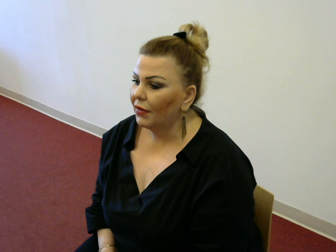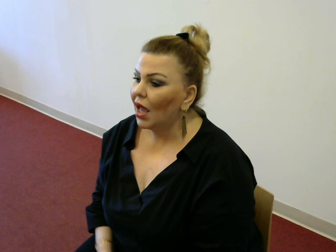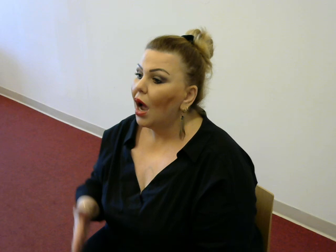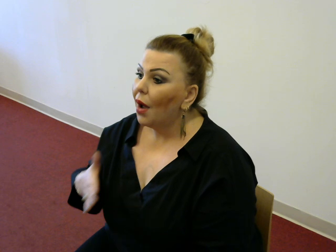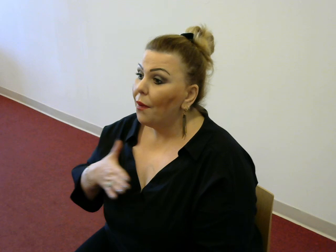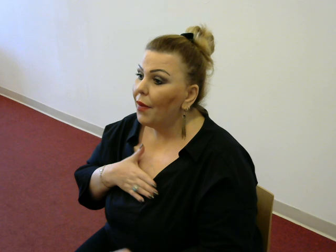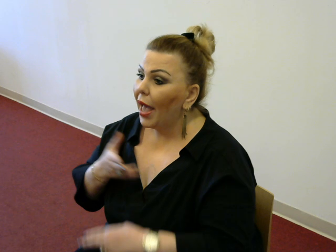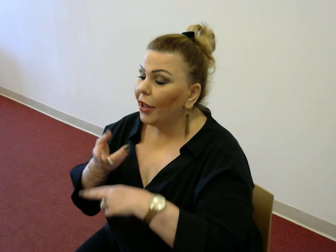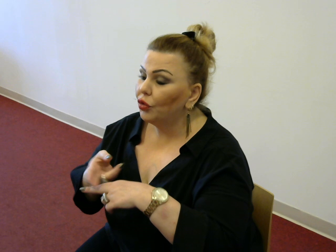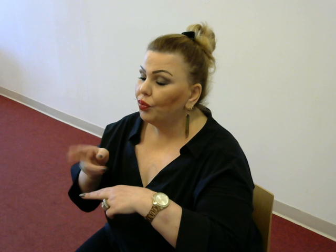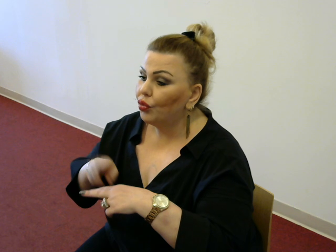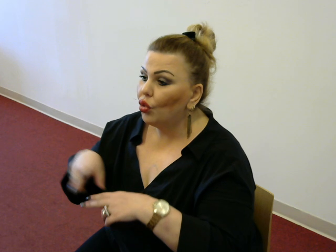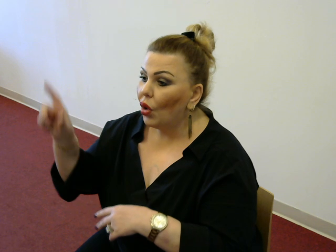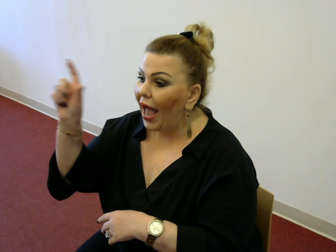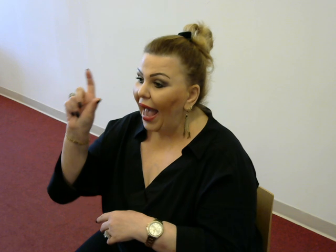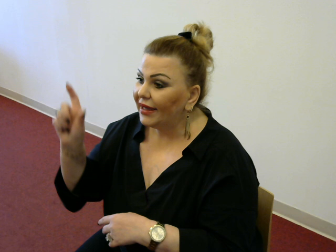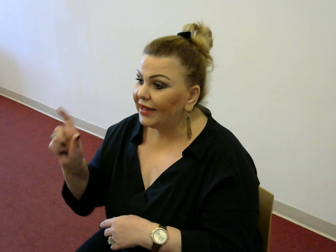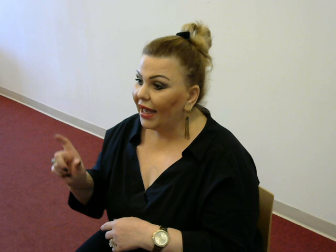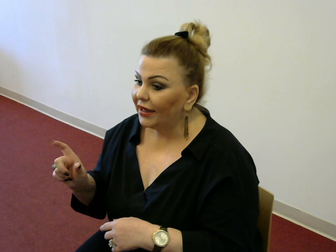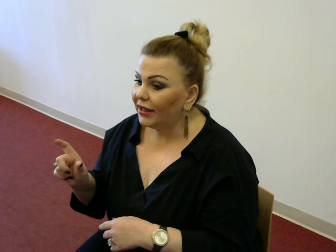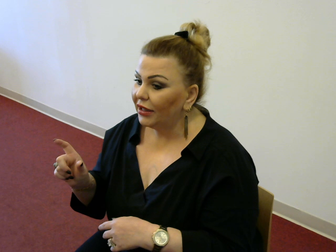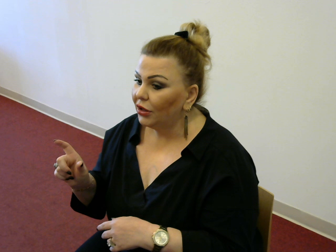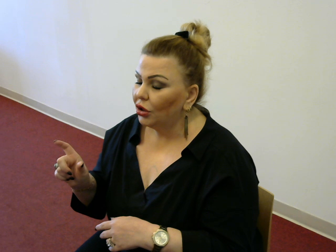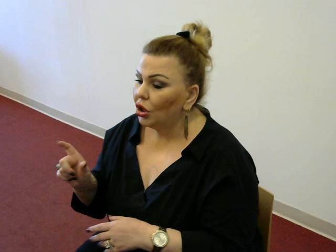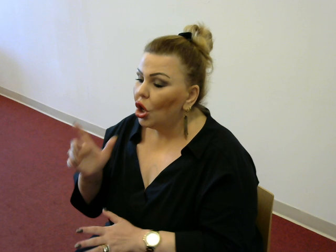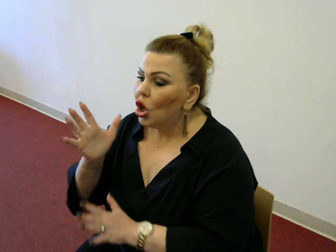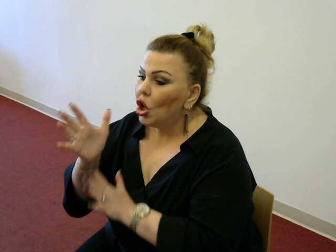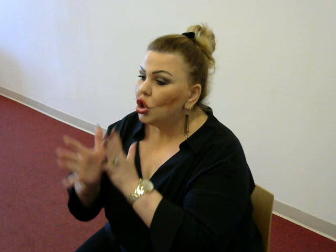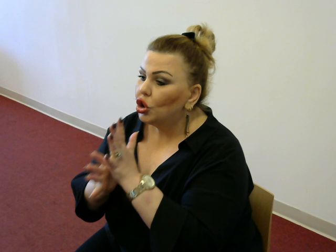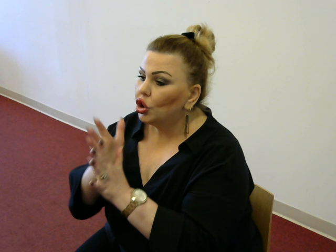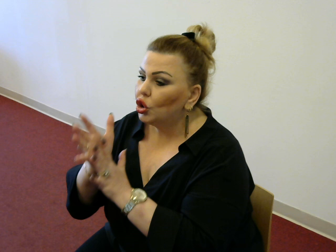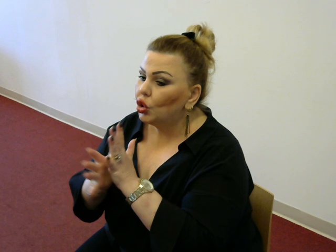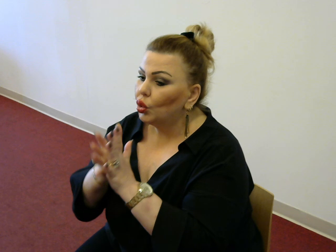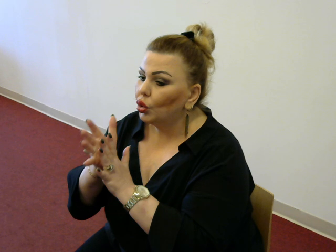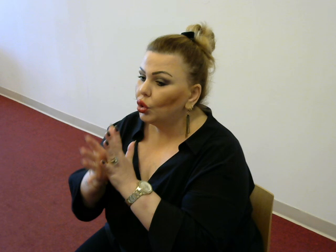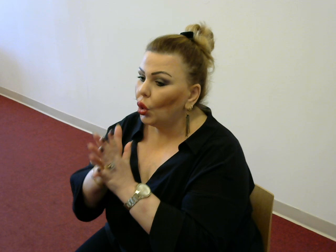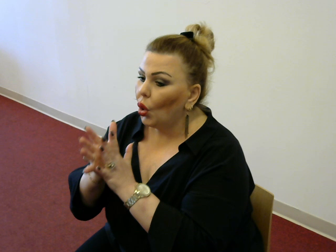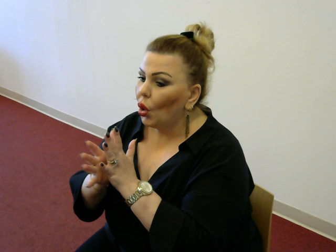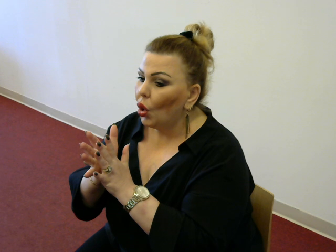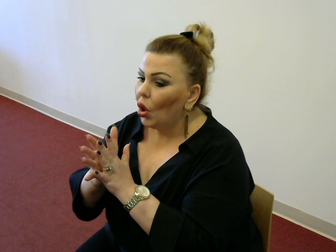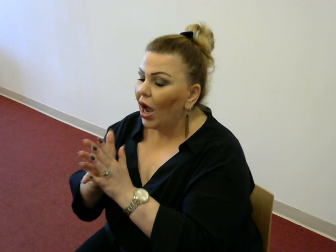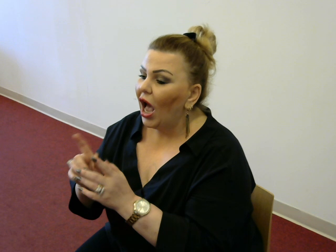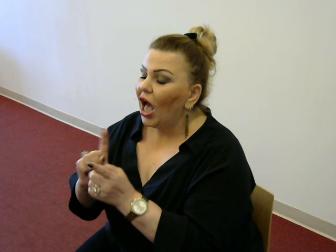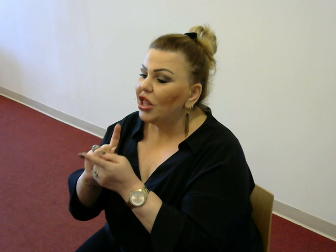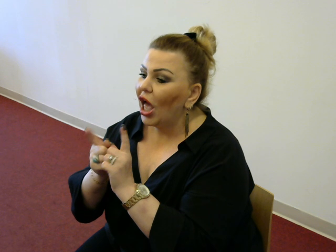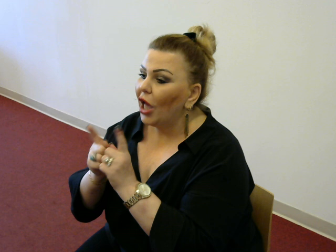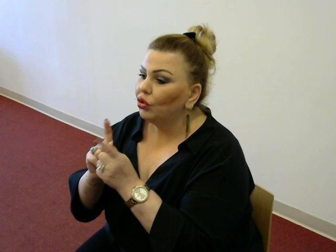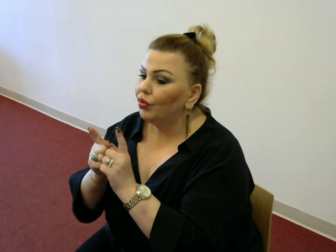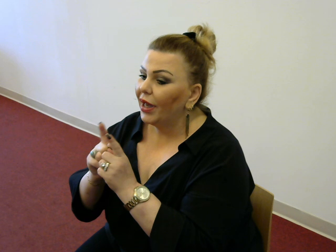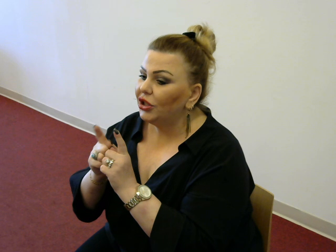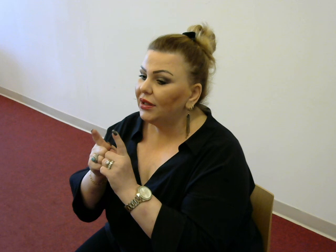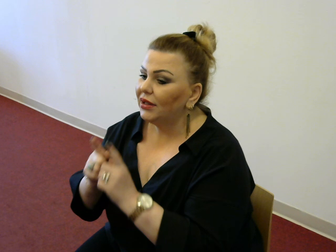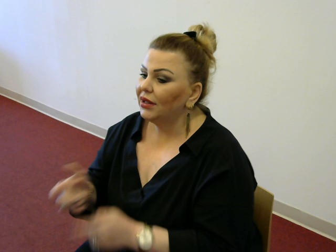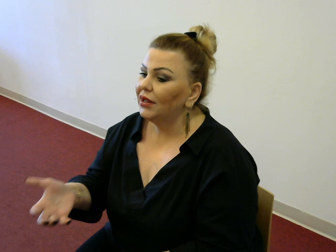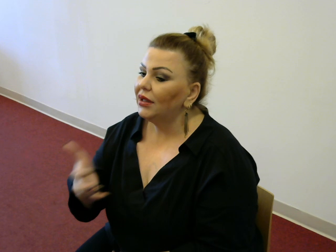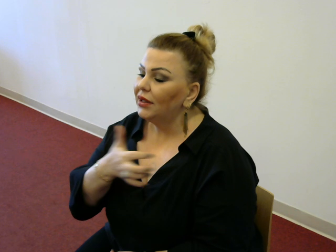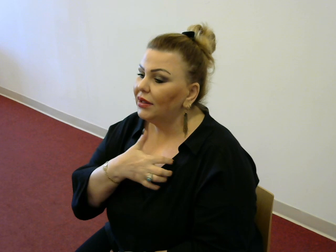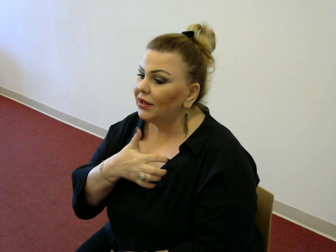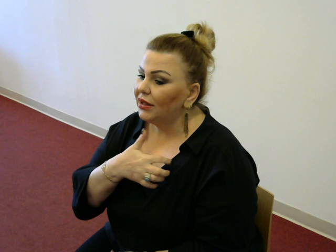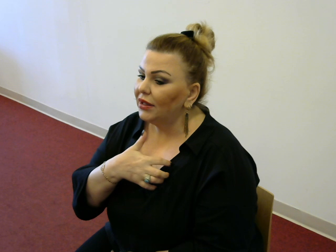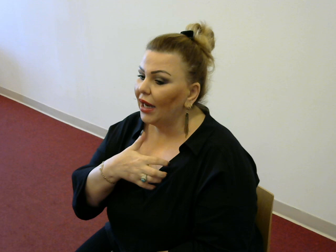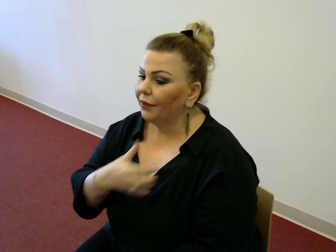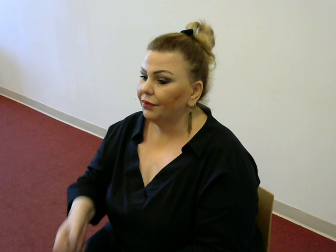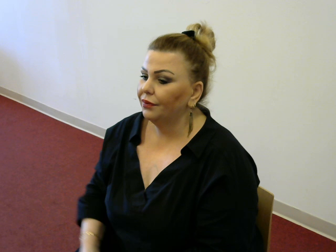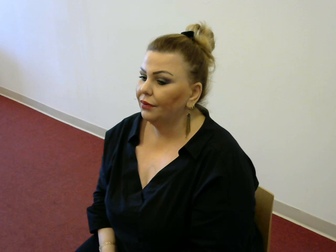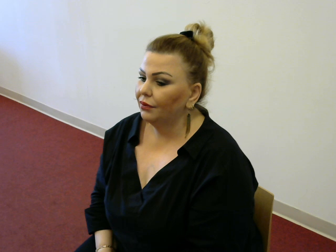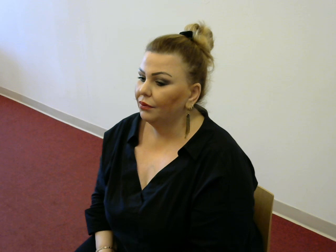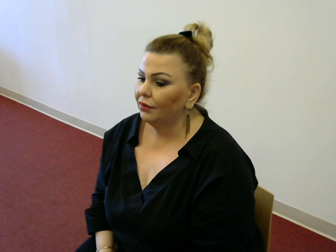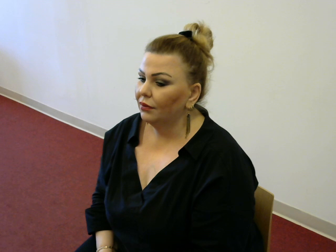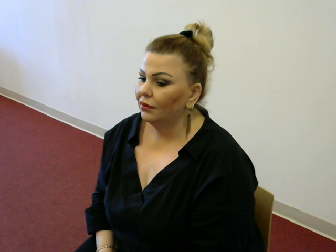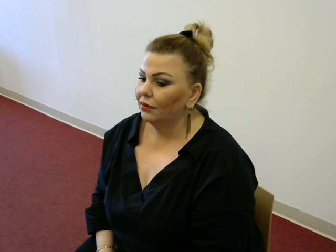Mən bu əsərin surdotərcüməsini istəyirəm